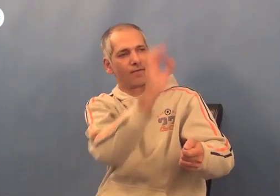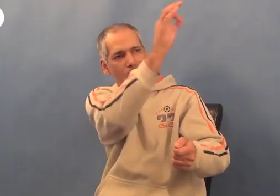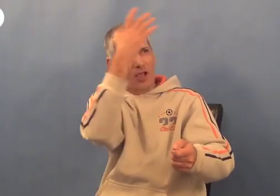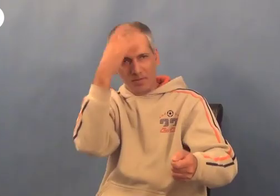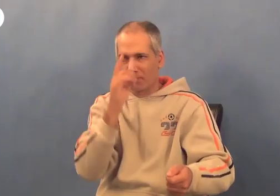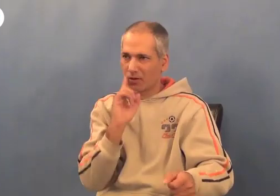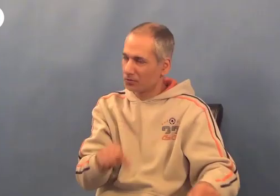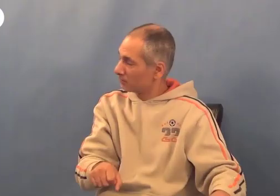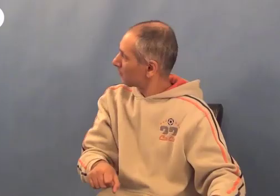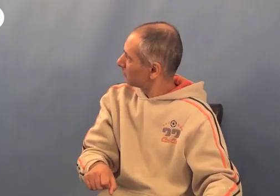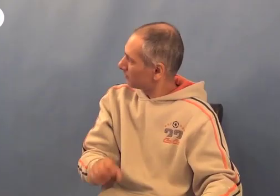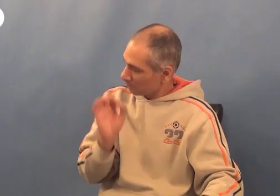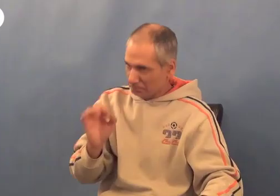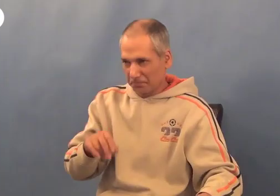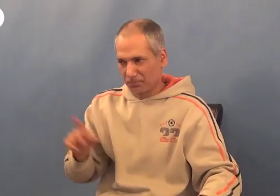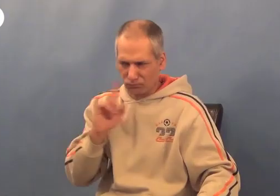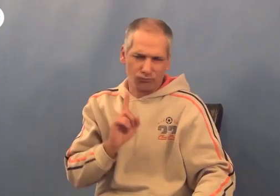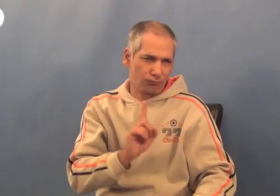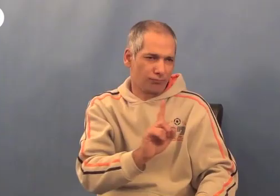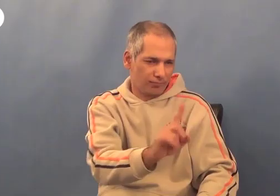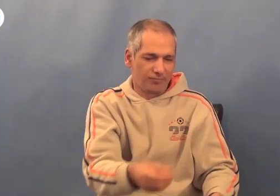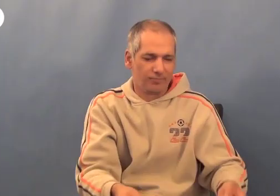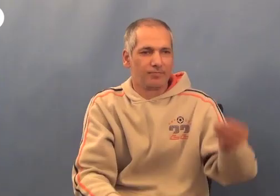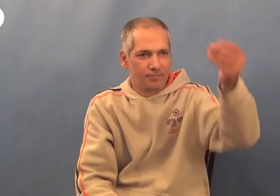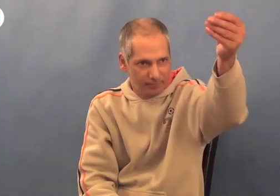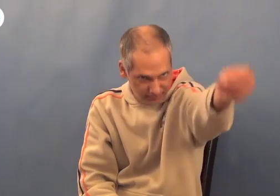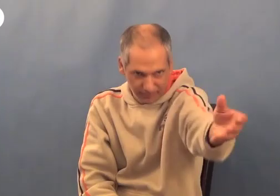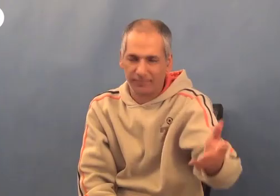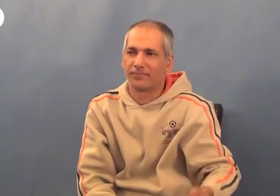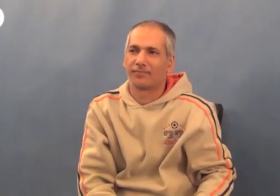Chłopak prowadzi rower, odwraca się i zatrzymuje, a jeden z chłopców podchodzi do niego, daje mu kapelusz.